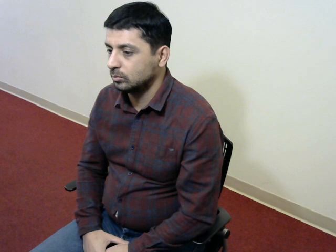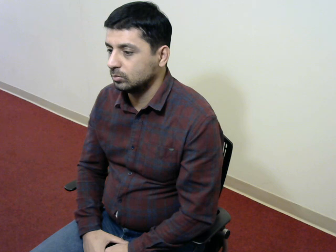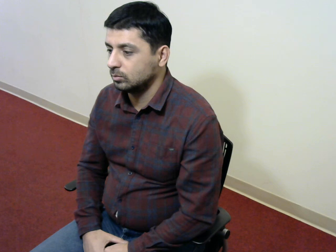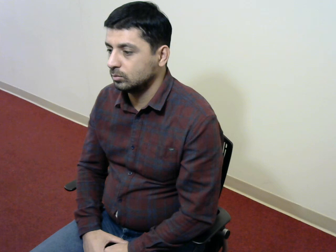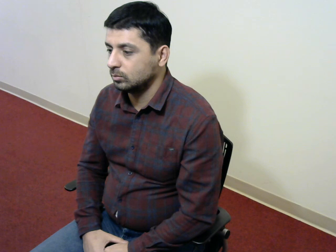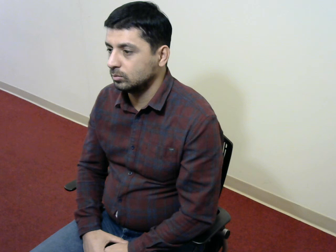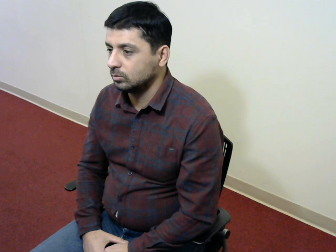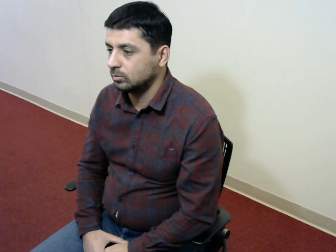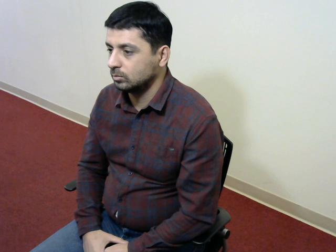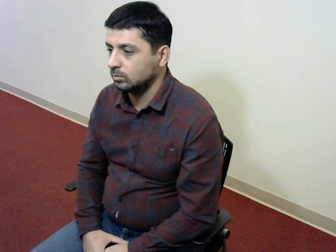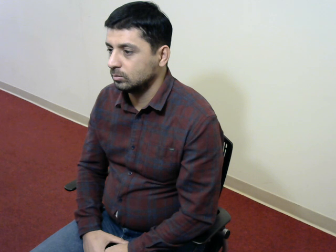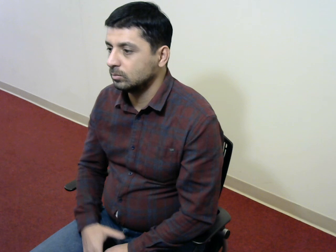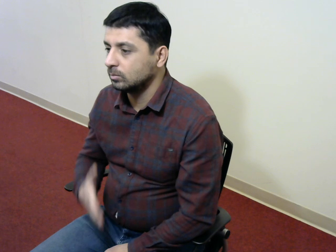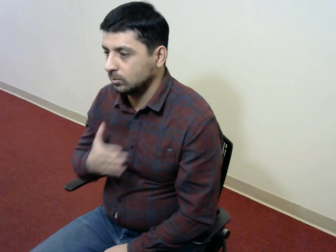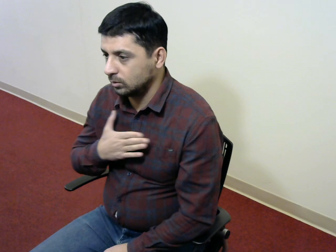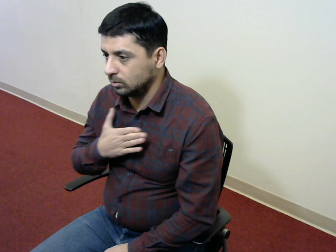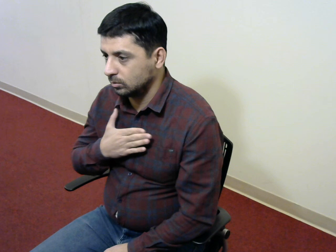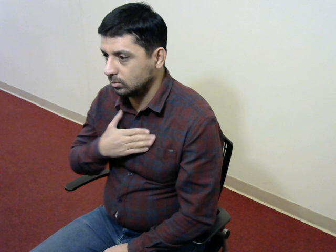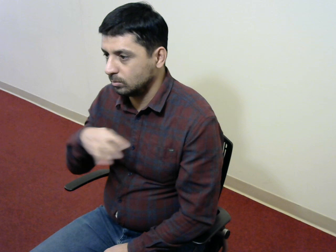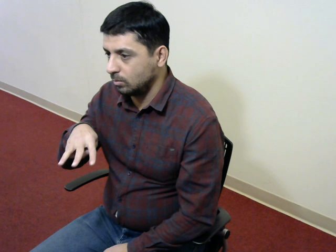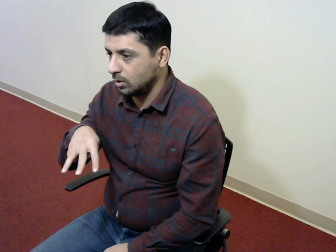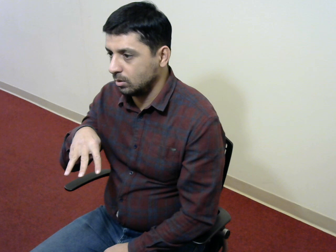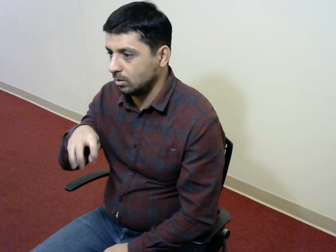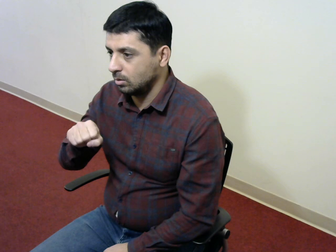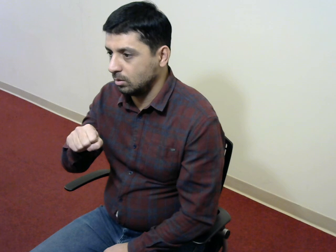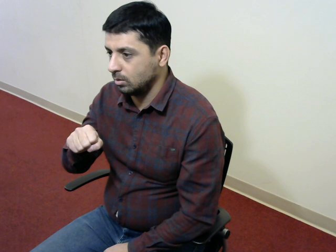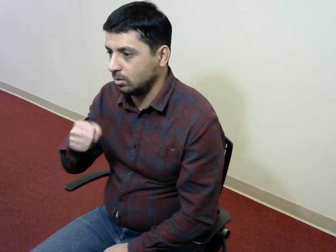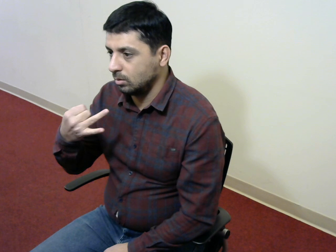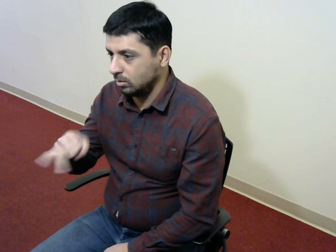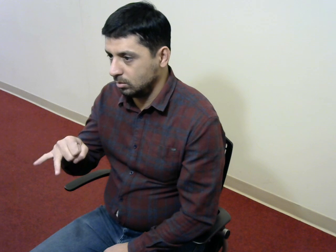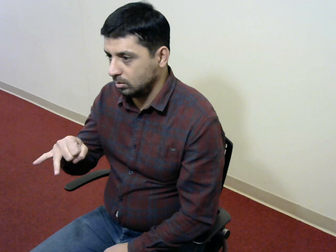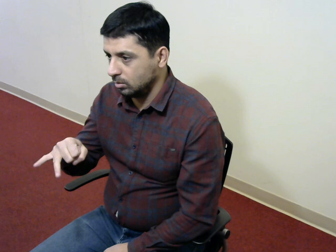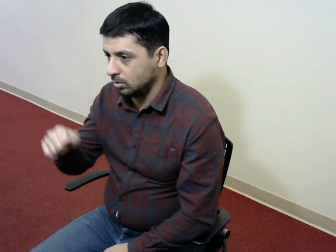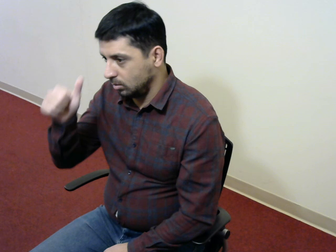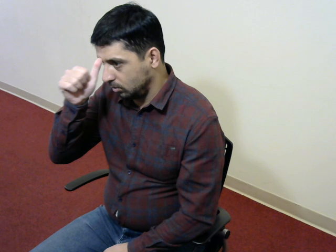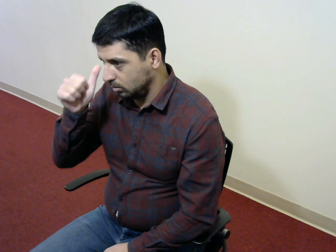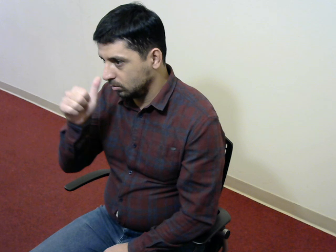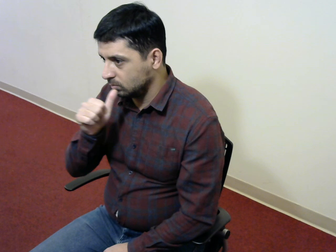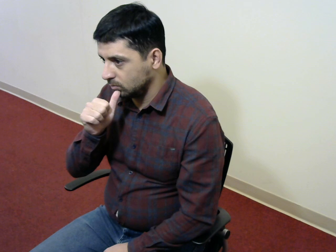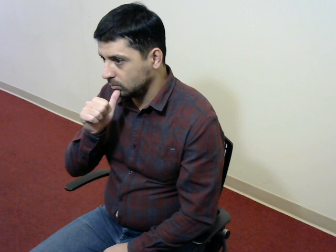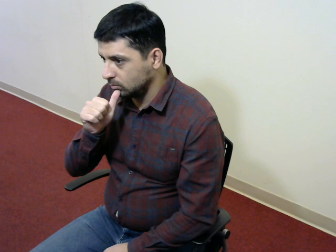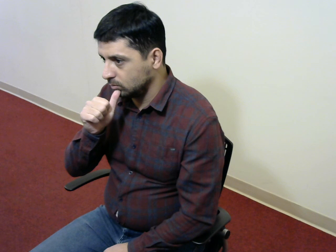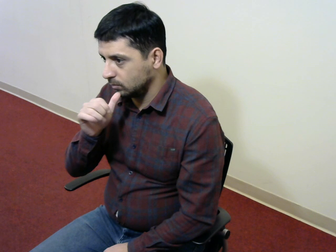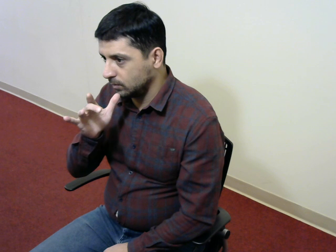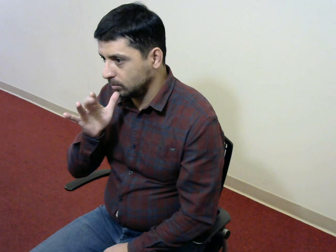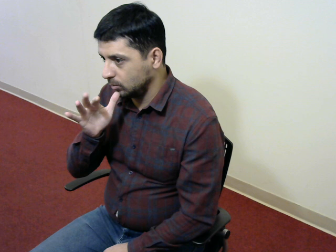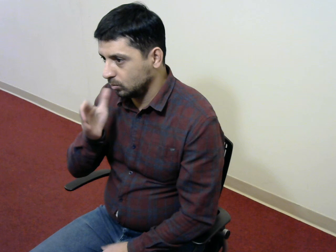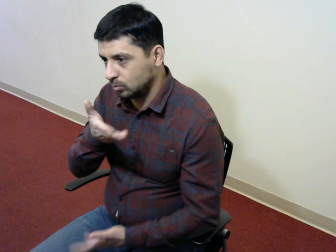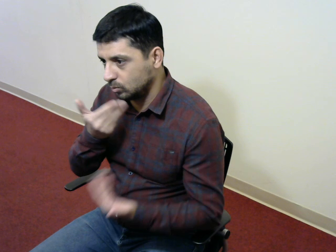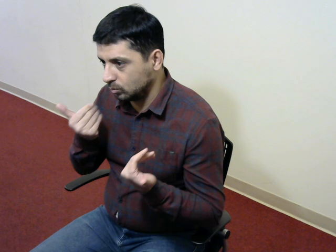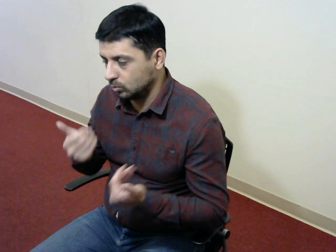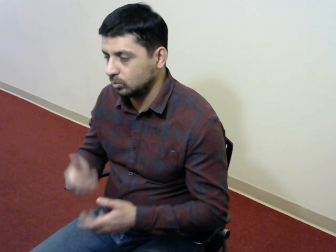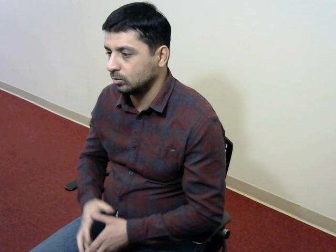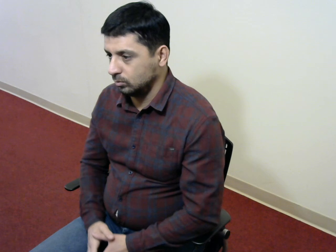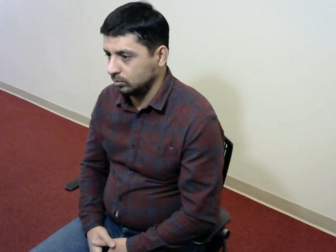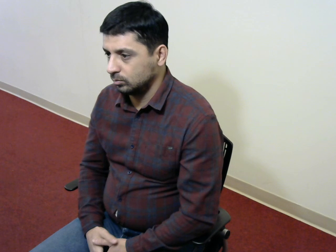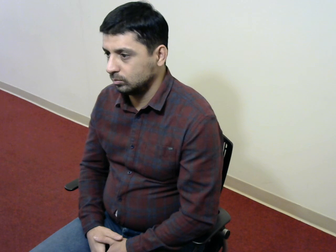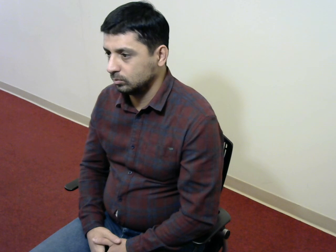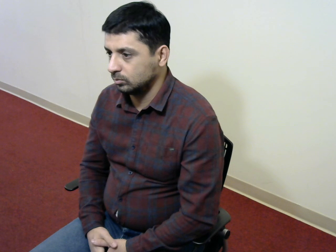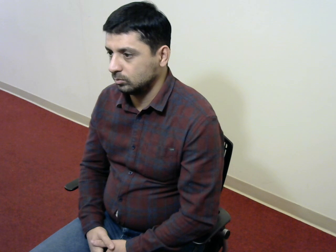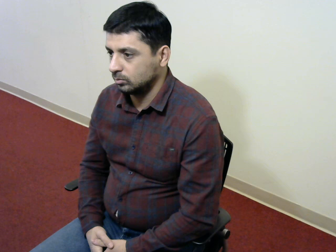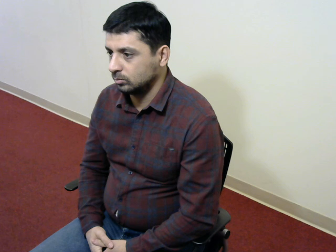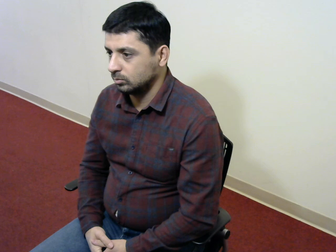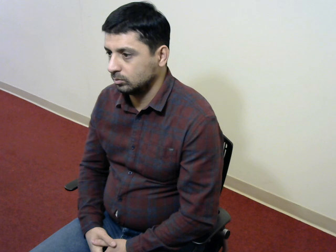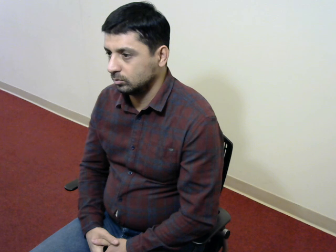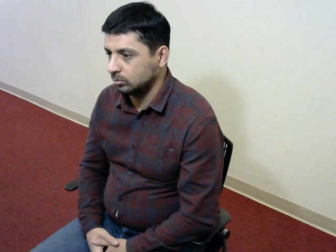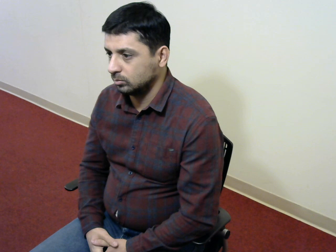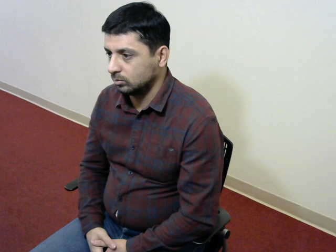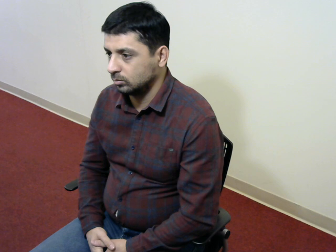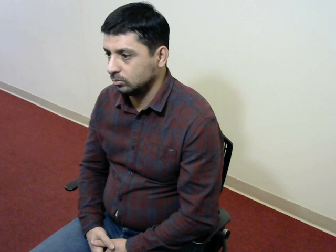Mənim may ayında vaxtım yoxdur